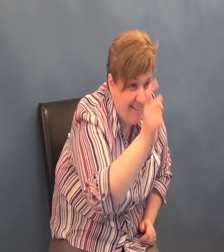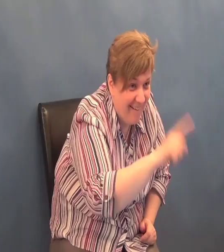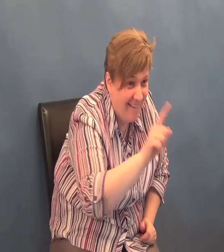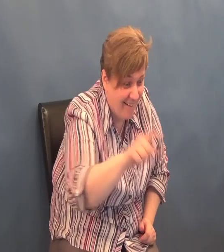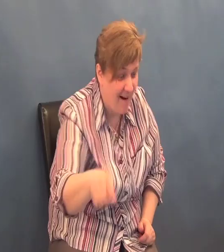Daty?